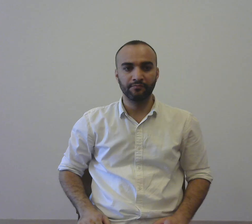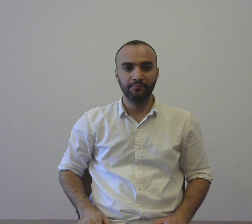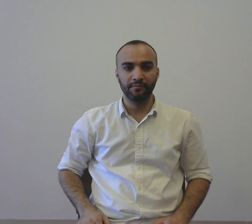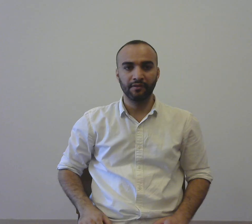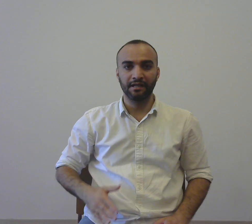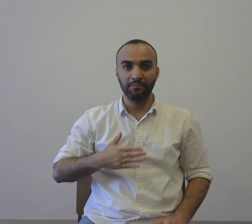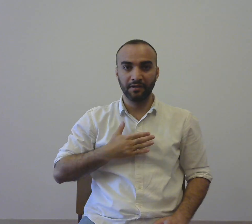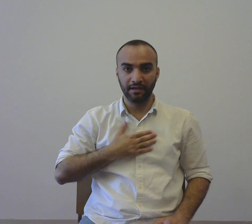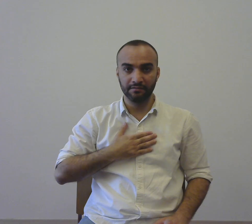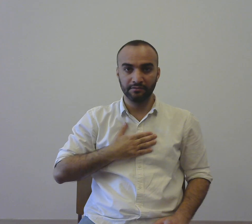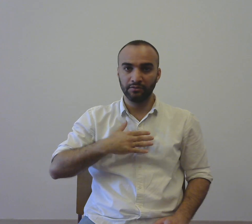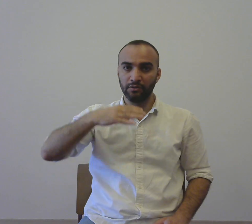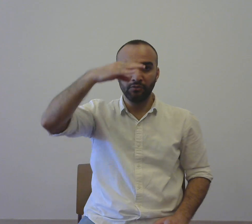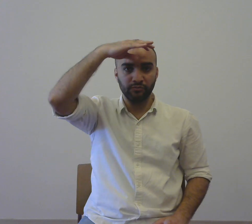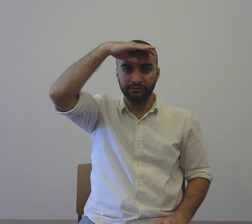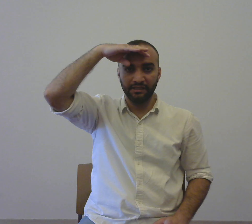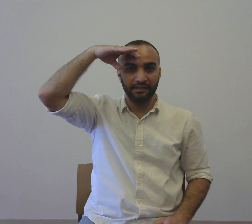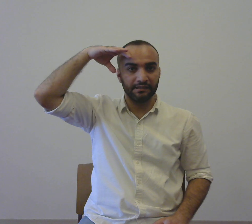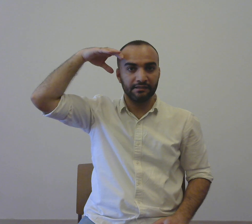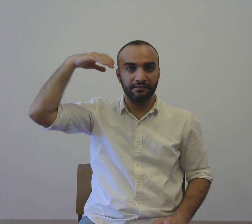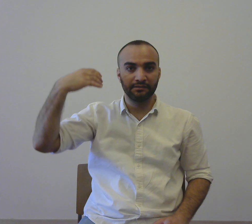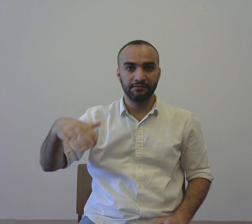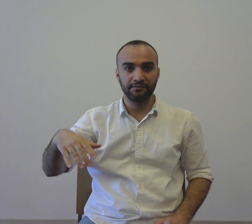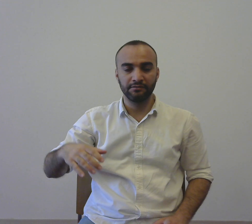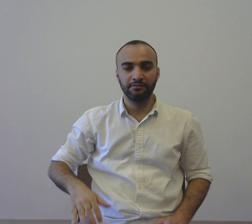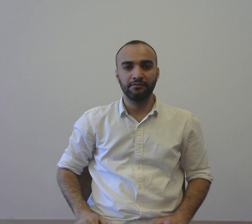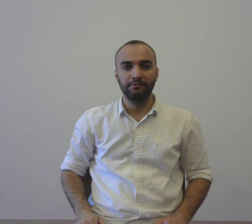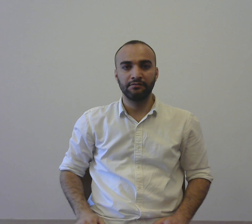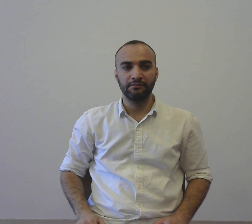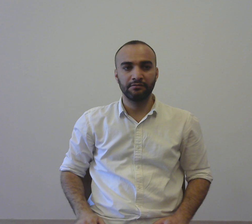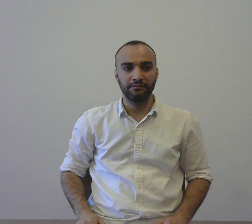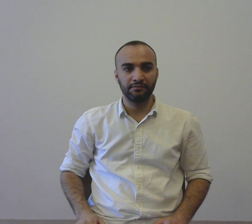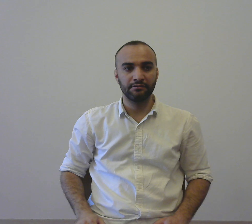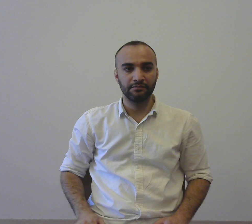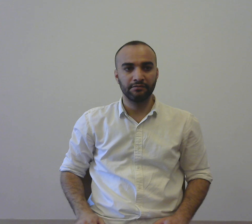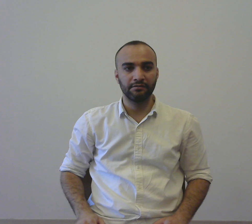Mənə istidir